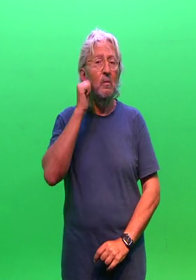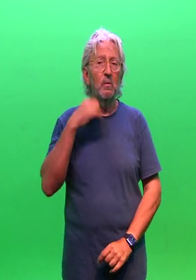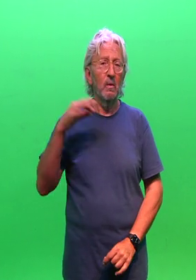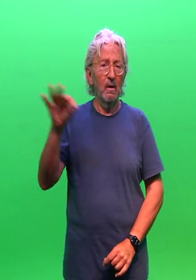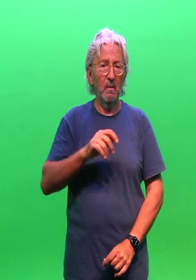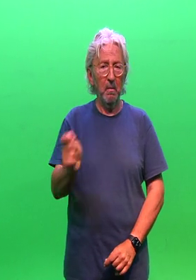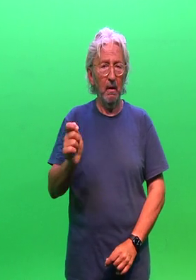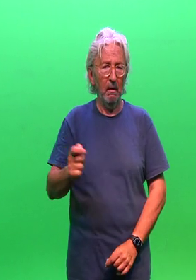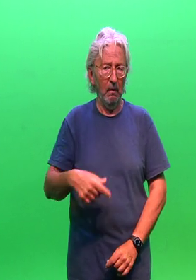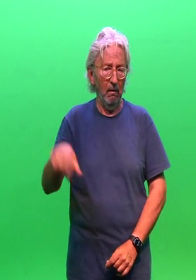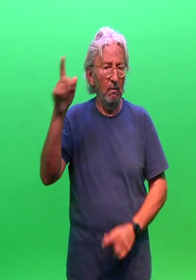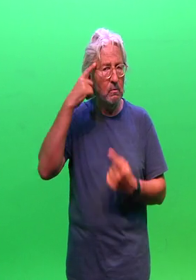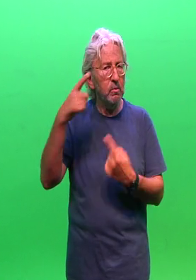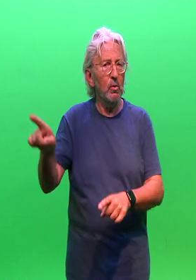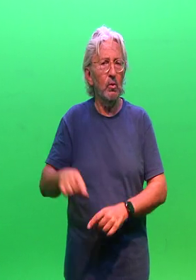Pago a una dona perquè vingui i fagi la feina.